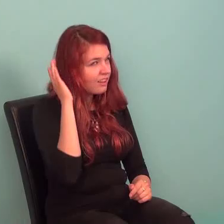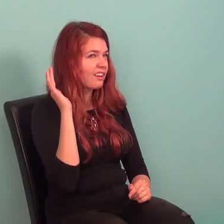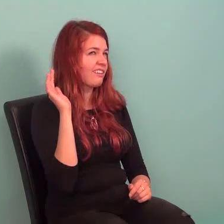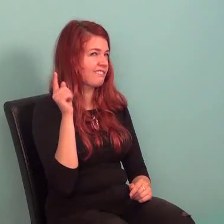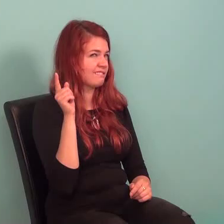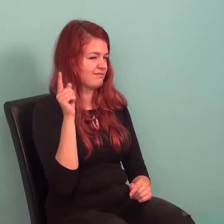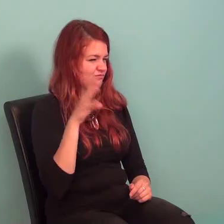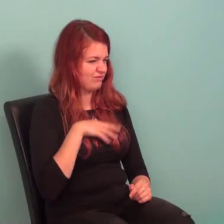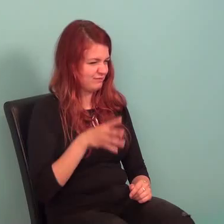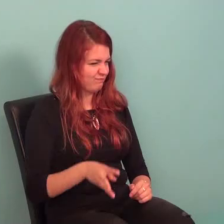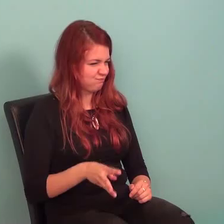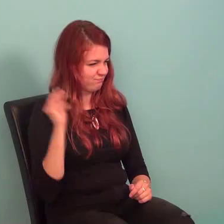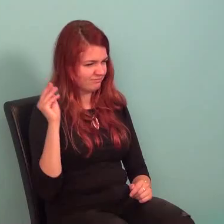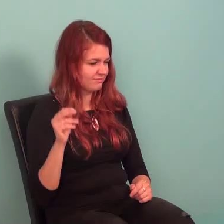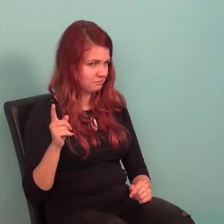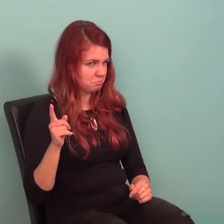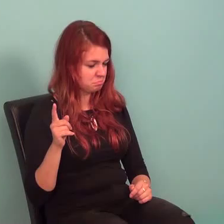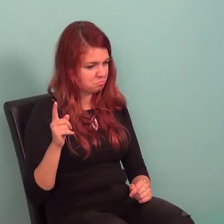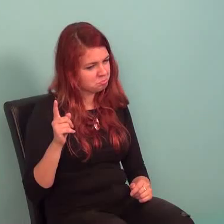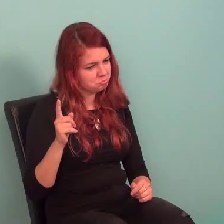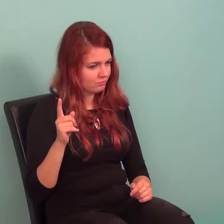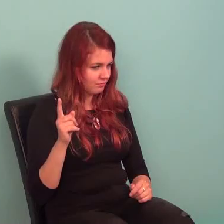Przecież da się ukraść.